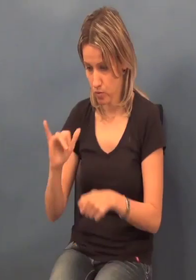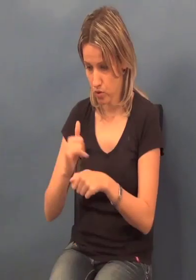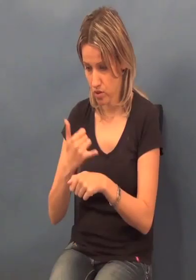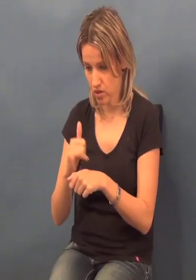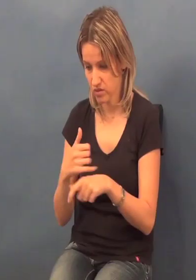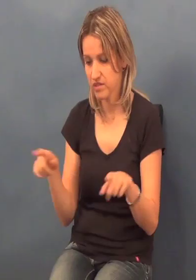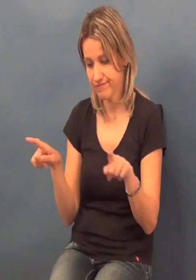Piątek?